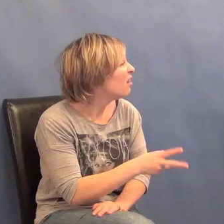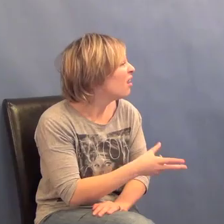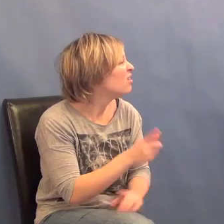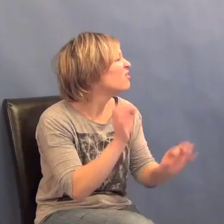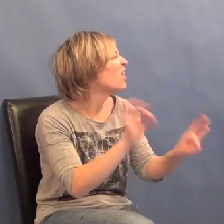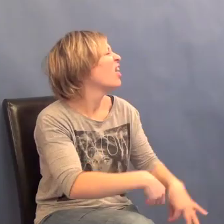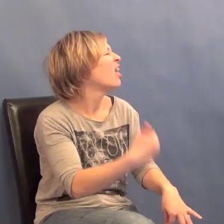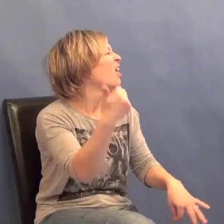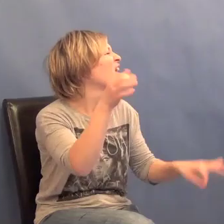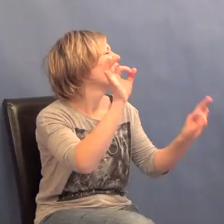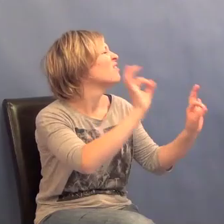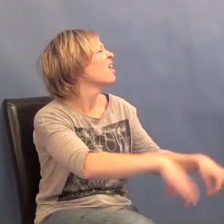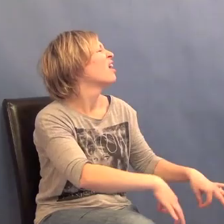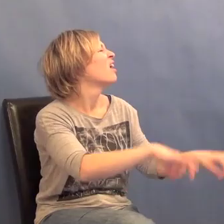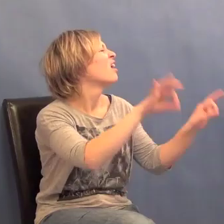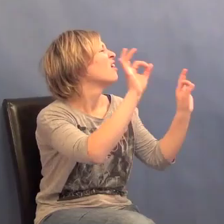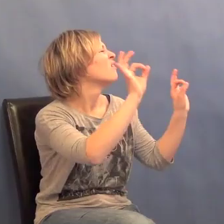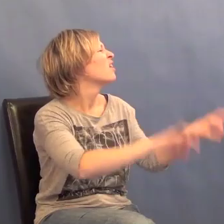To jego wina, jego wina.